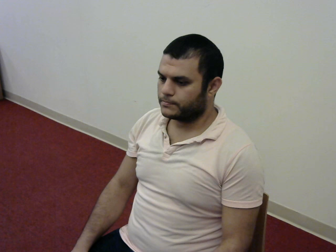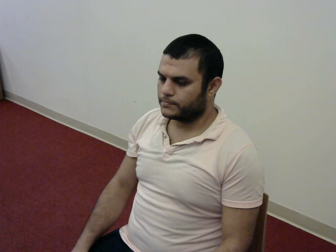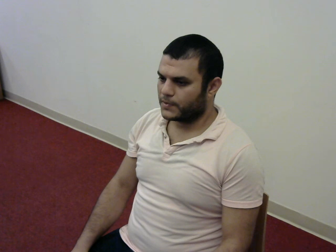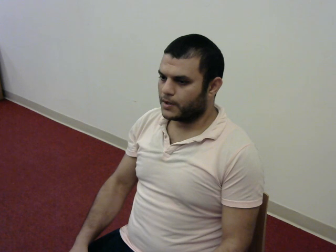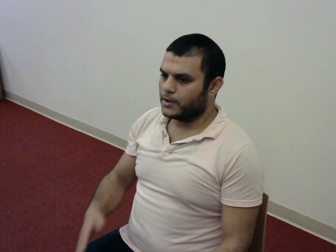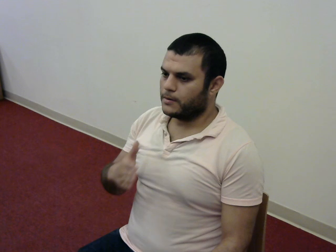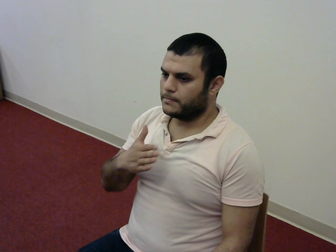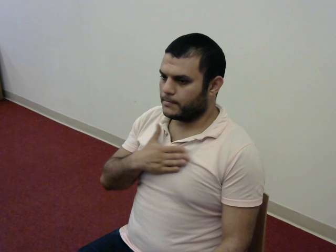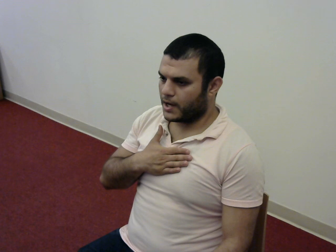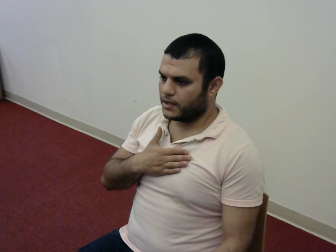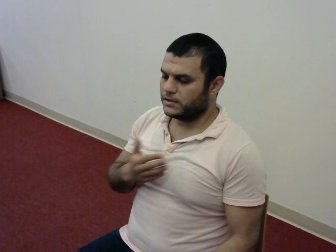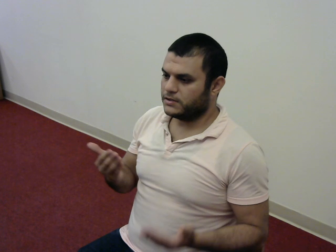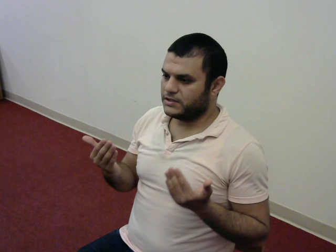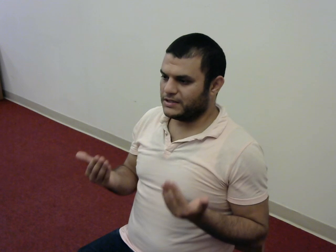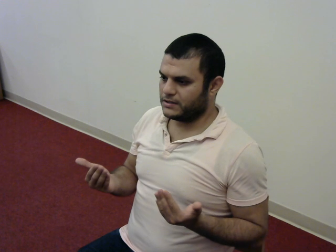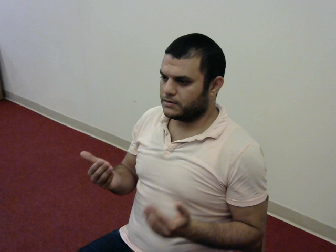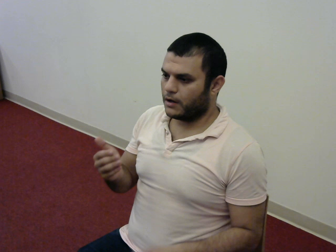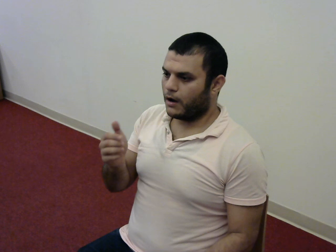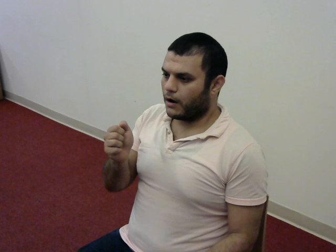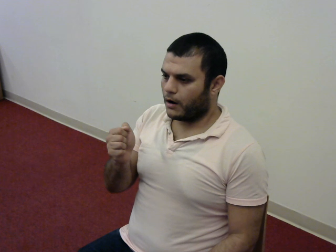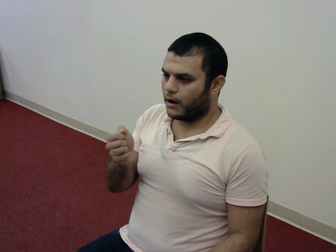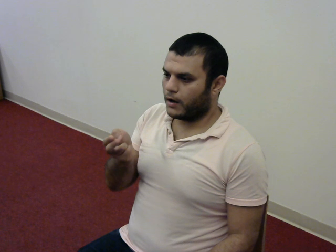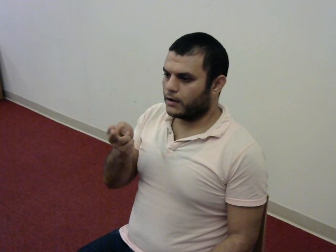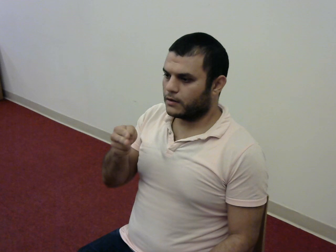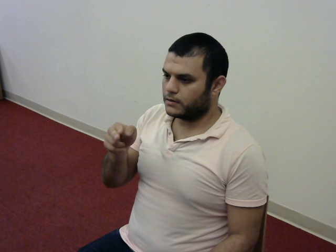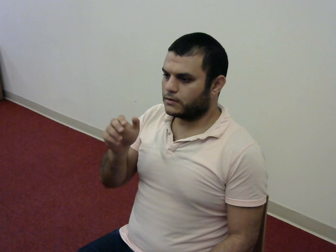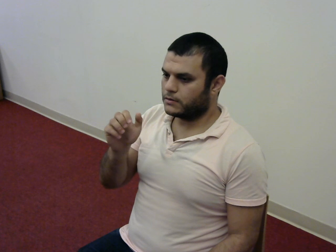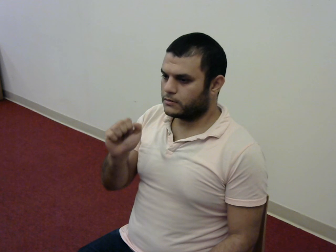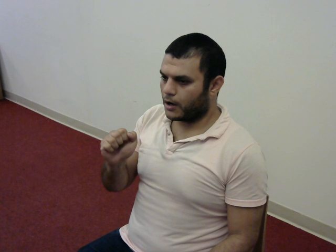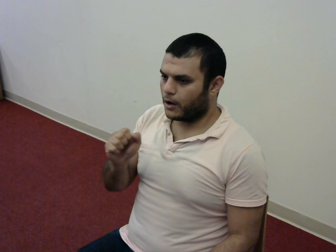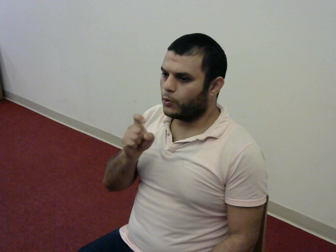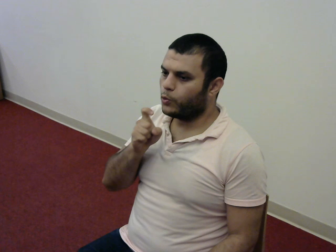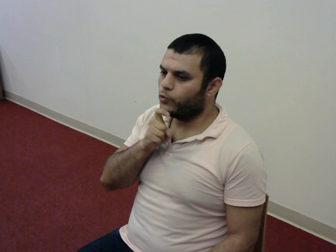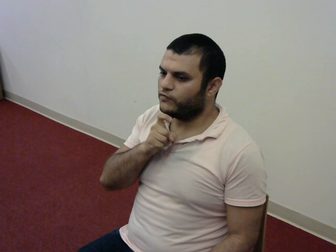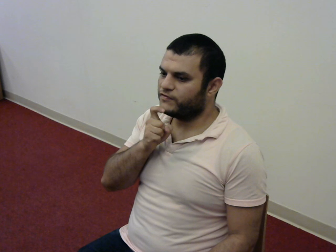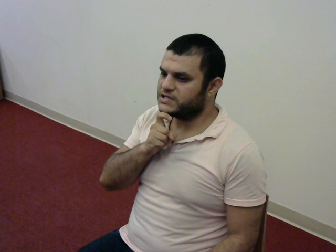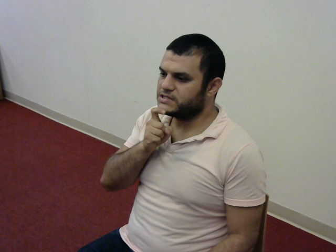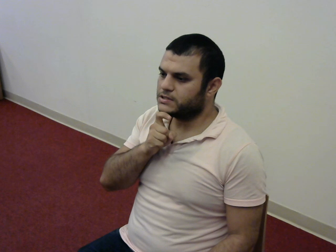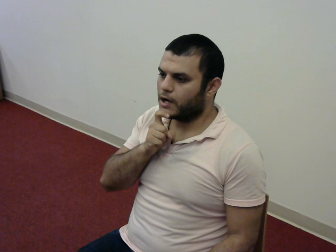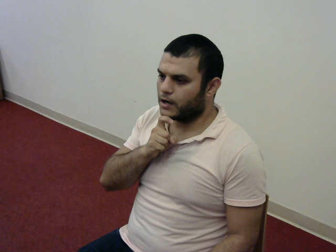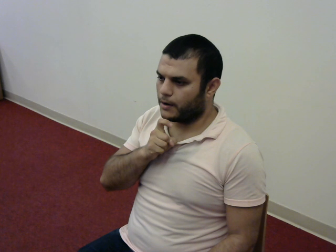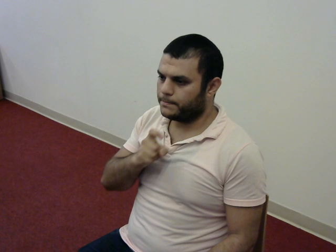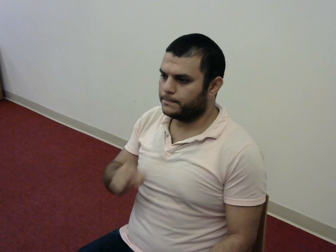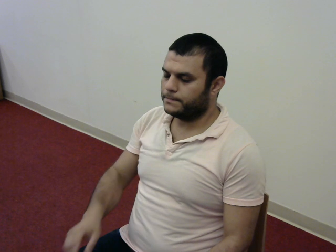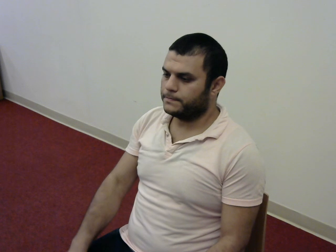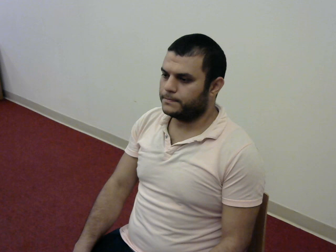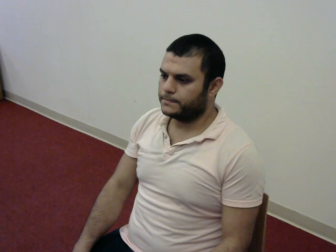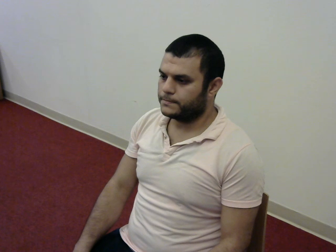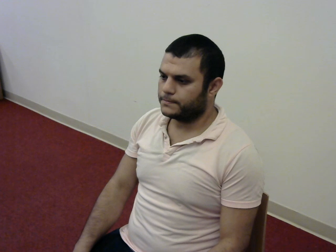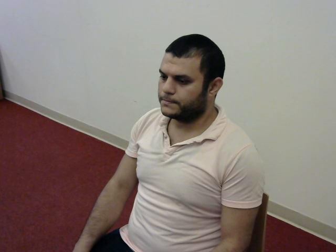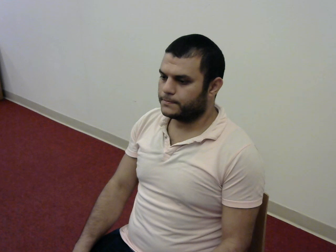Mən indi ADA universitetindəyəm